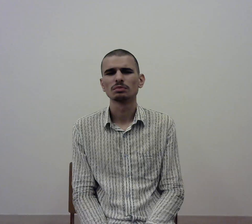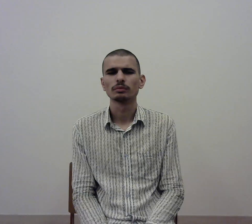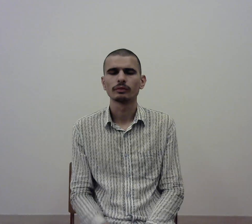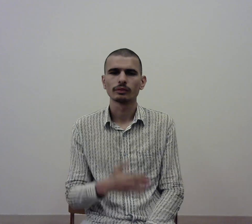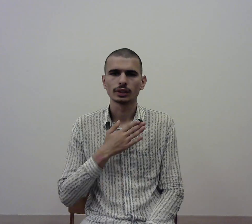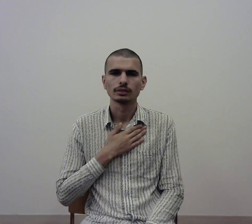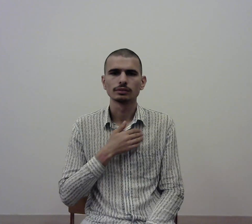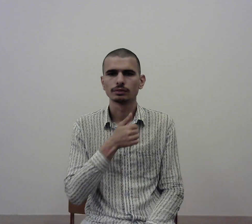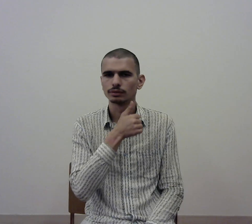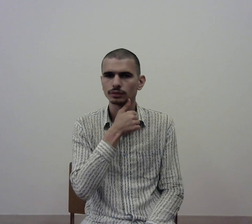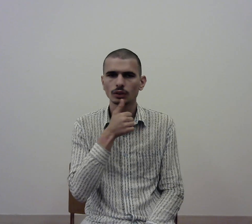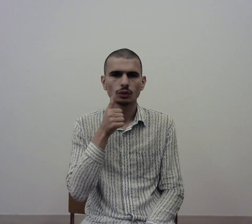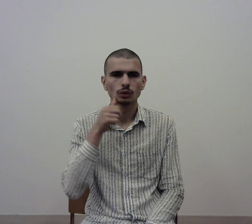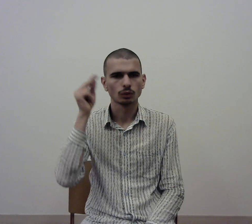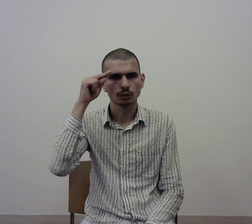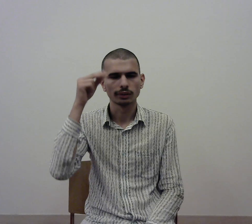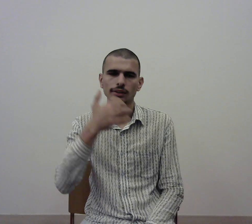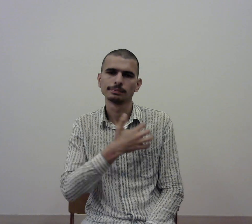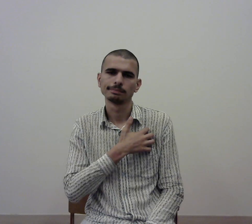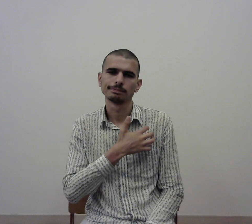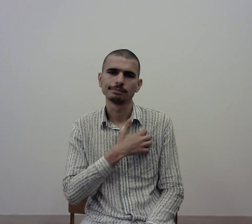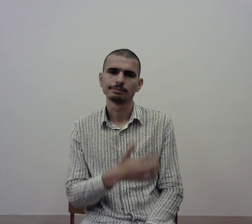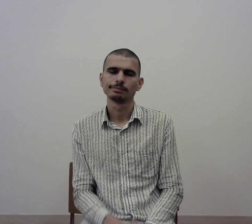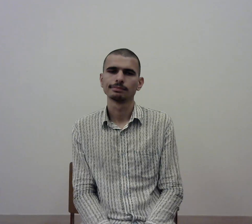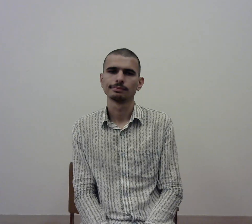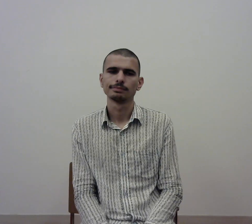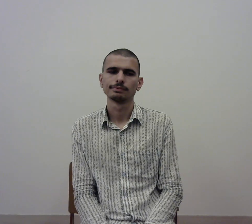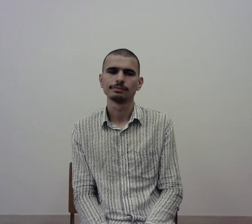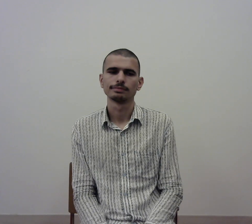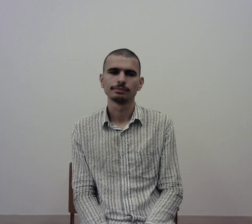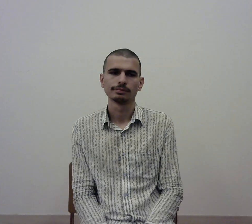Mən kodlaşdırma öyrənmək istəyirəm